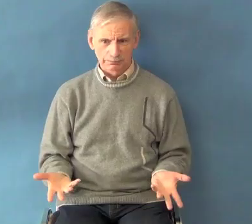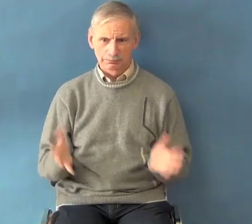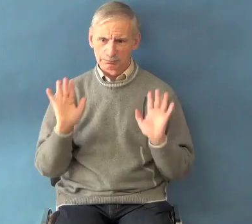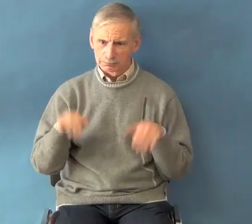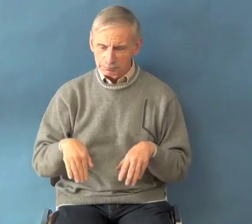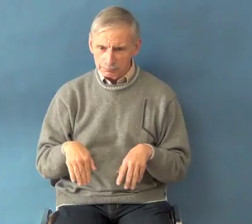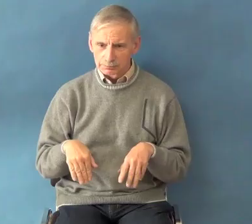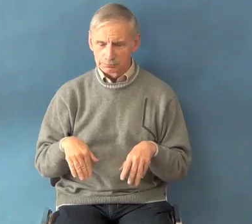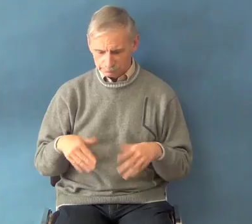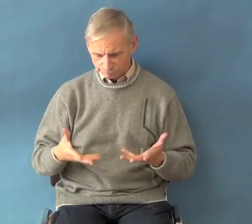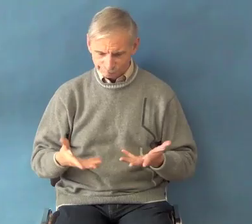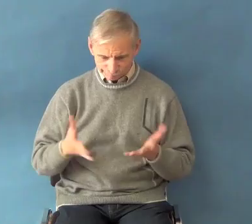No dobra...